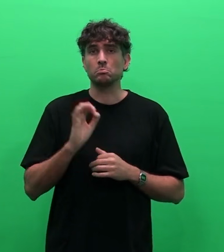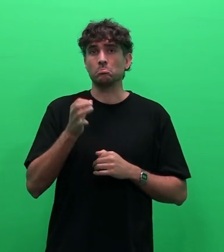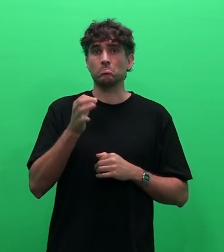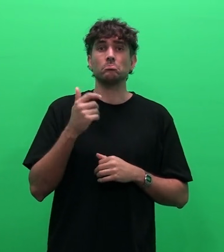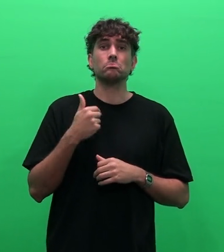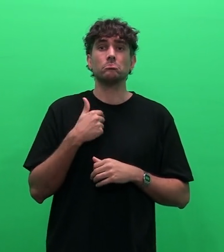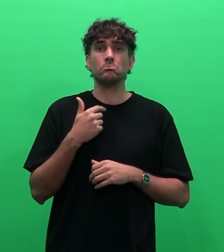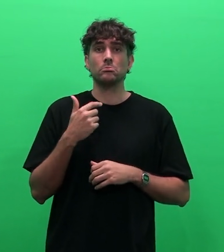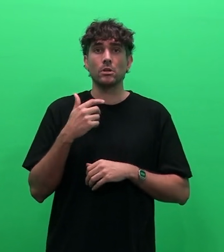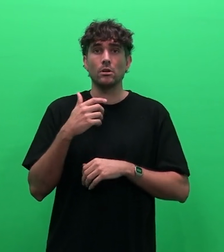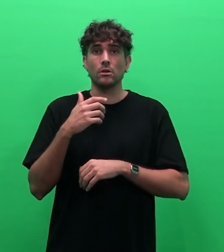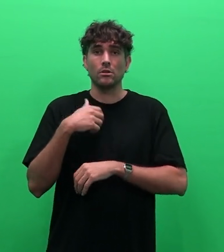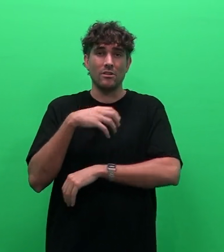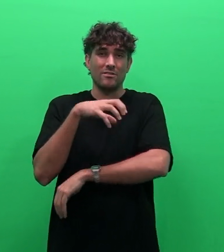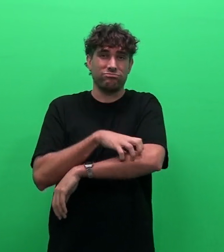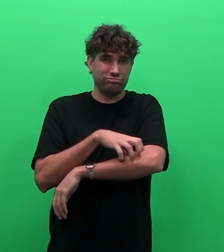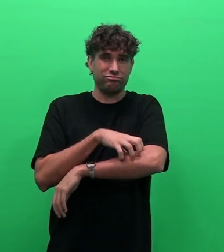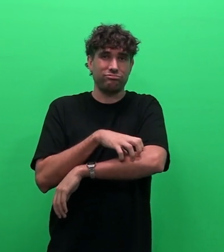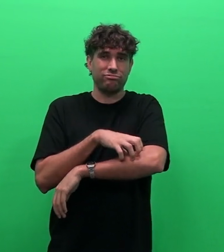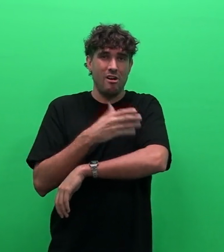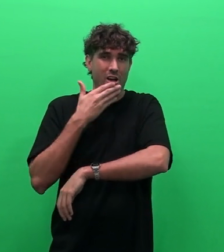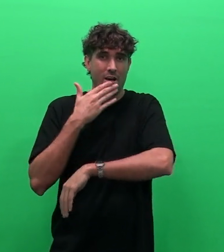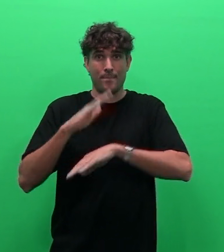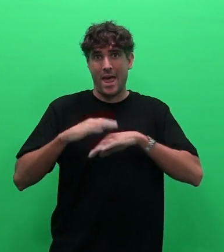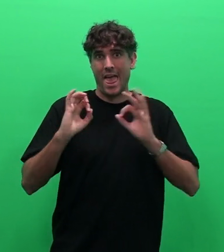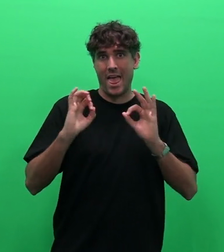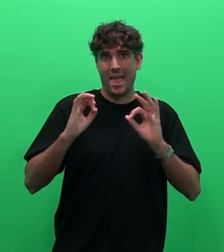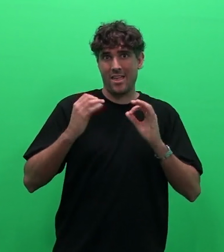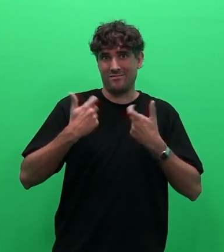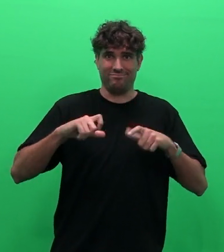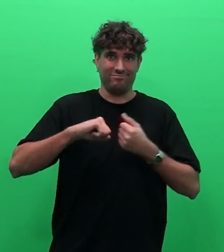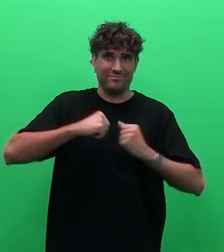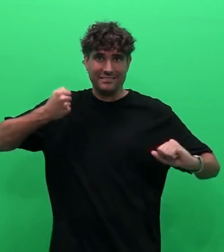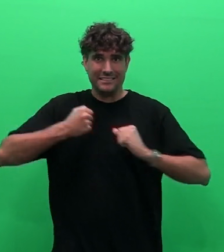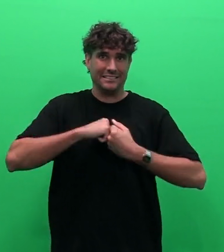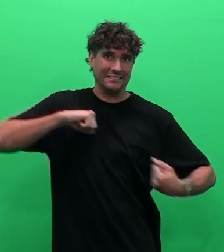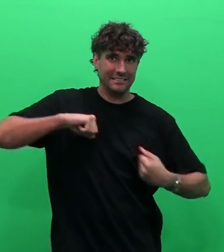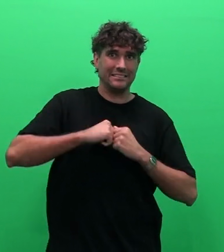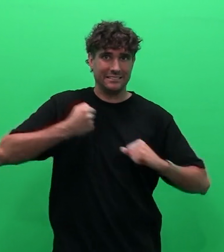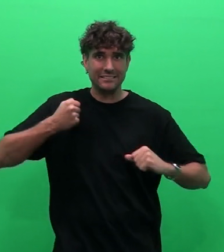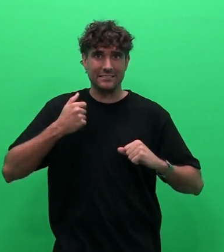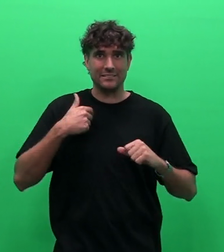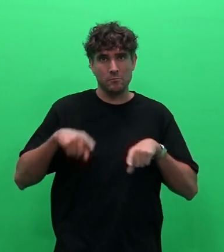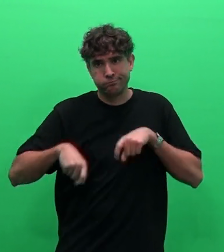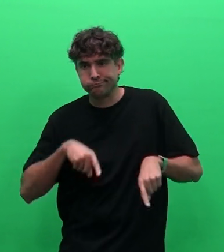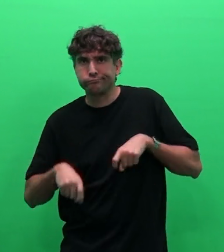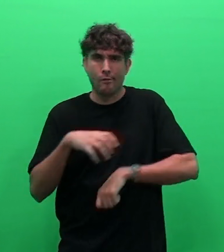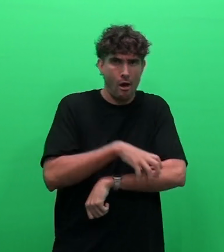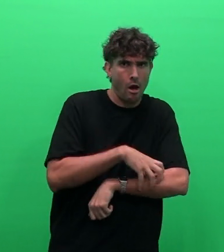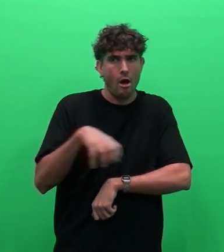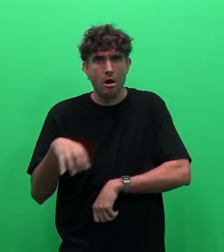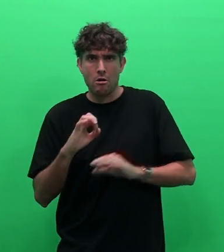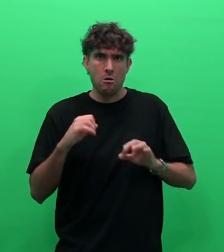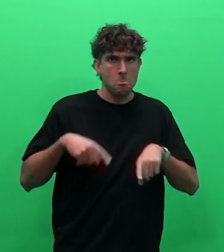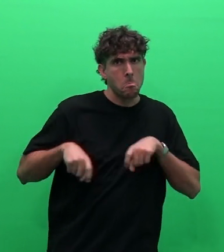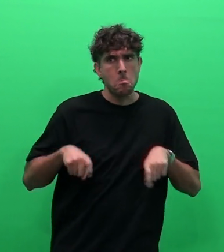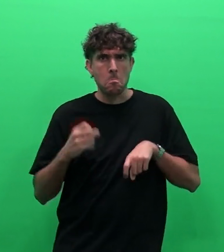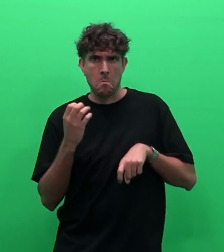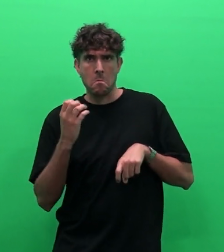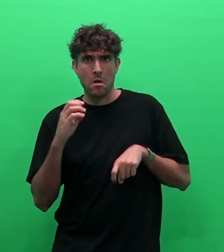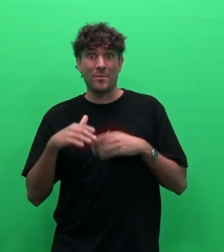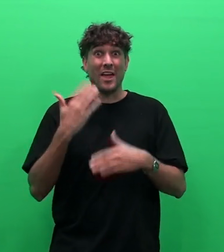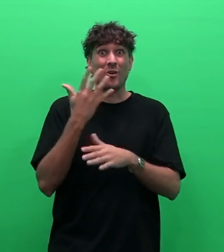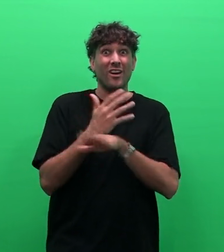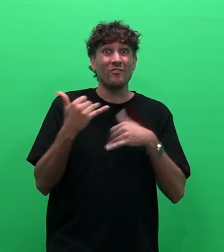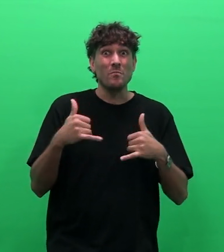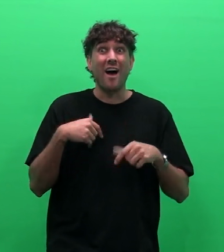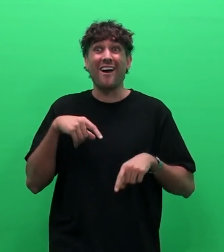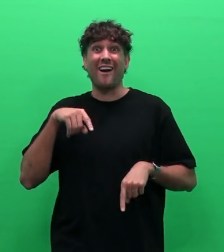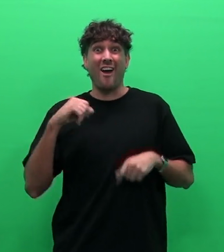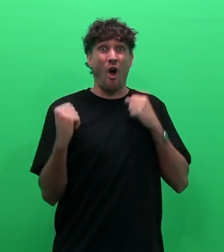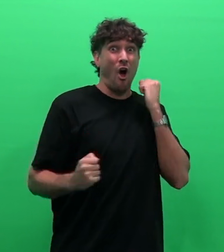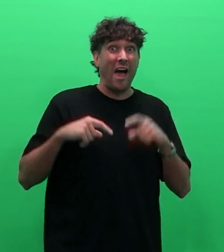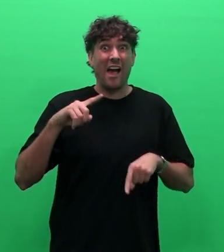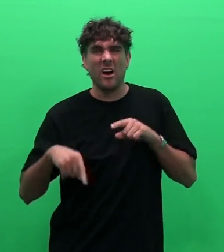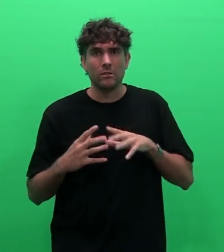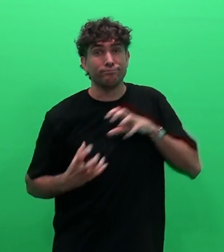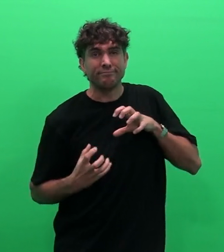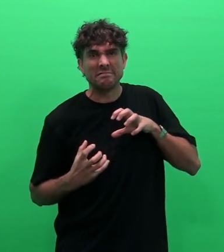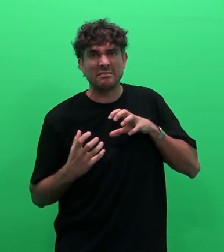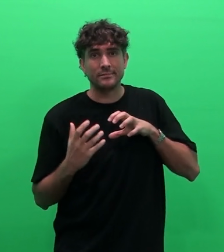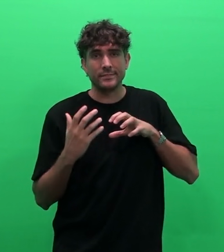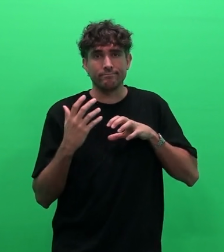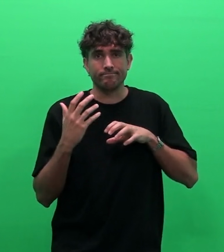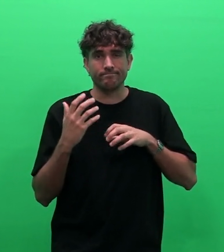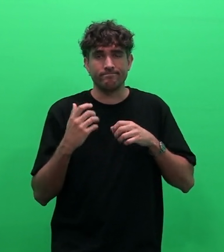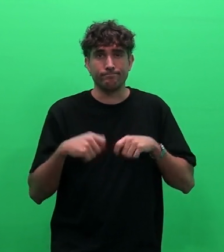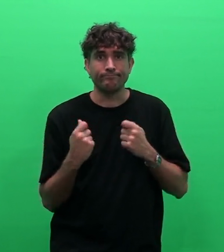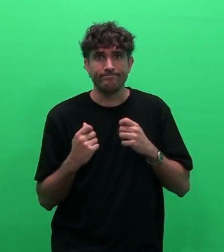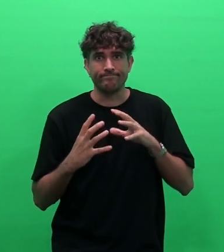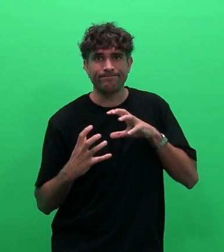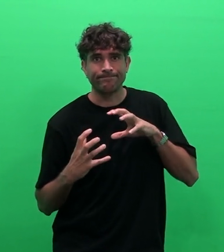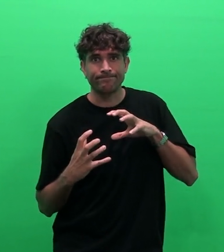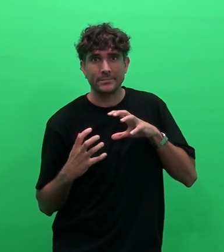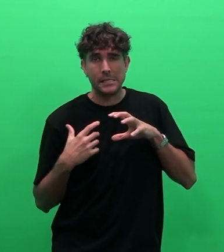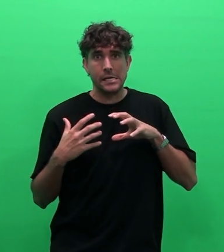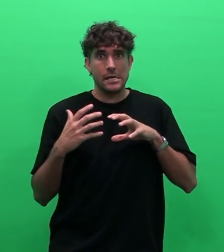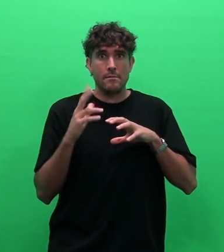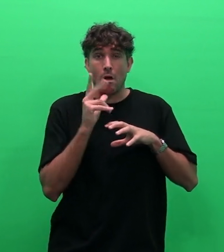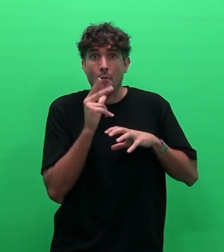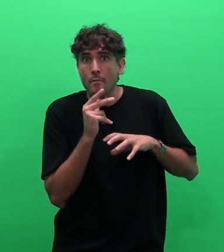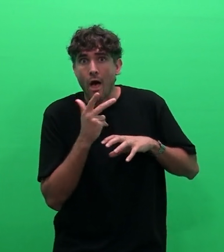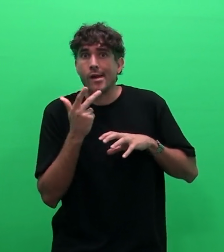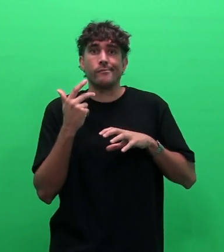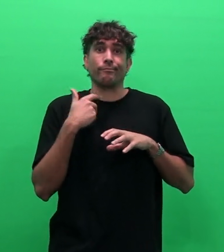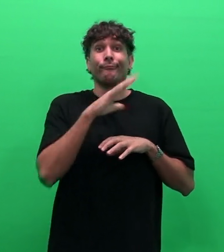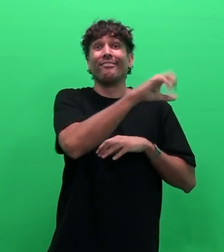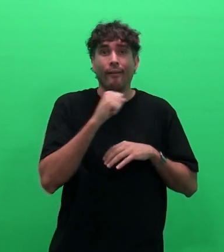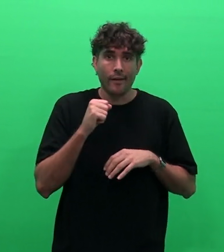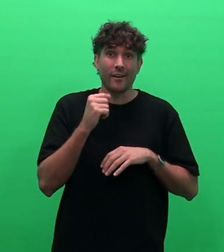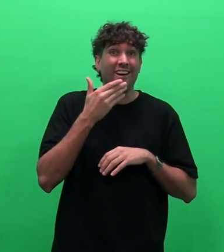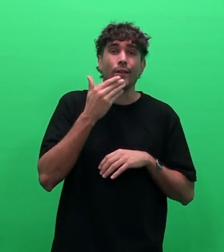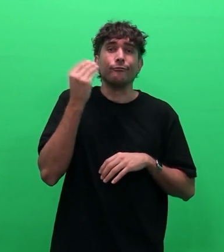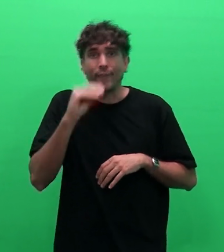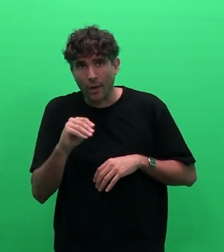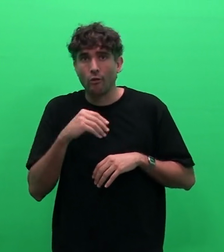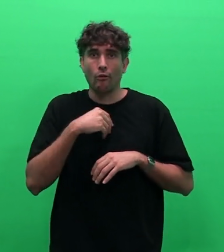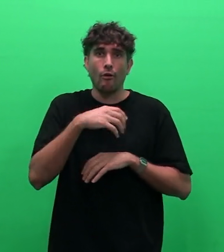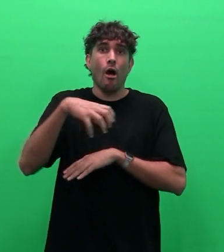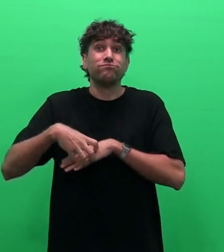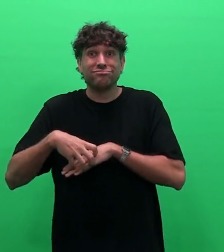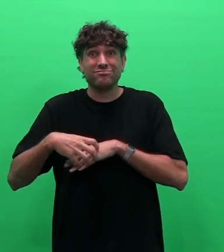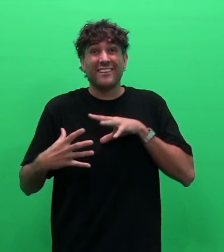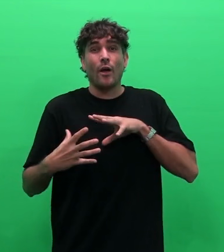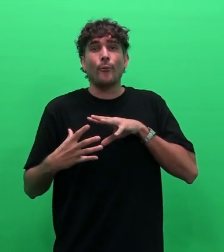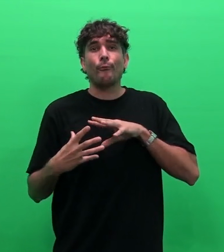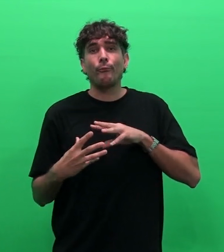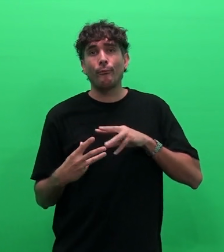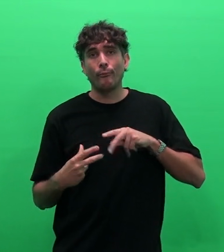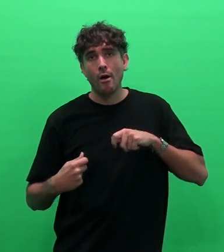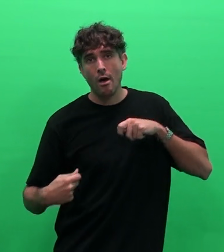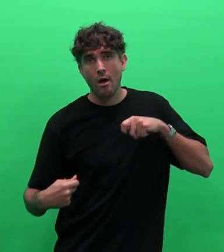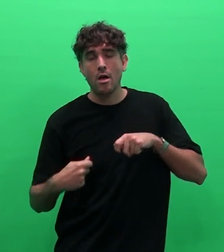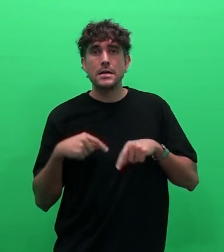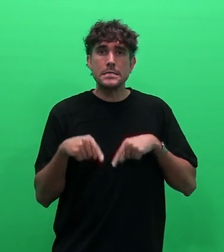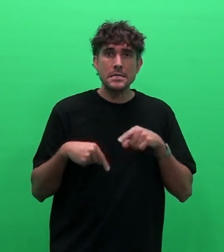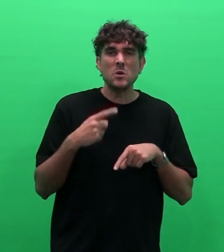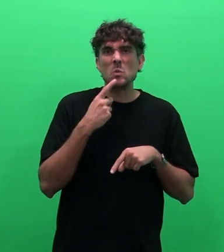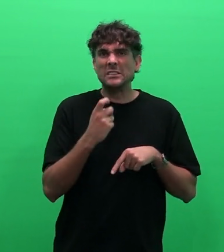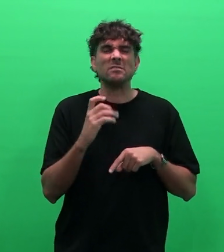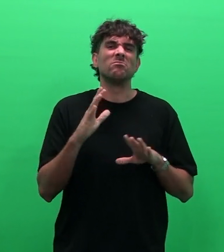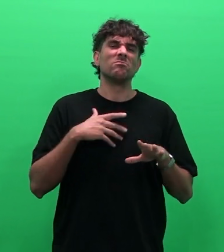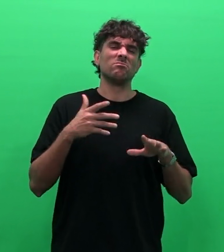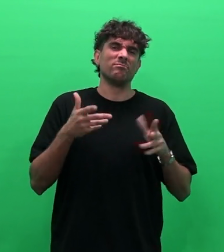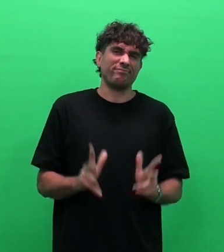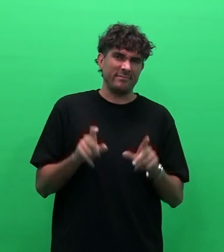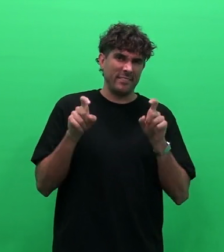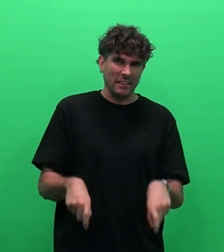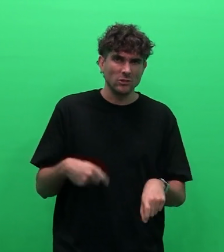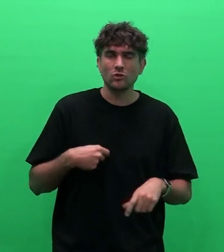Sí, em van aplicar calor per poder fer els estiraments, em van aplicar aquesta calor als braços i cames. Però quan vaig començar a jugar a futbol, estava corrent i vaig notar que se m'enrampava la cama, em feia mal i vaig agafar gel, quan vaig aplicar el fred ja em va marxar la rampa, però com que em costava caminar al final vaig seure per descansar.